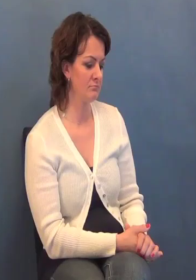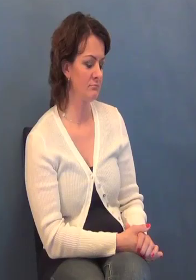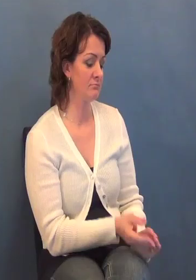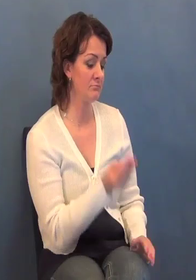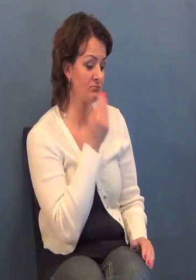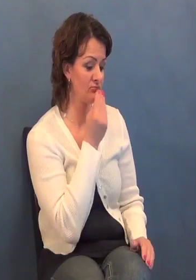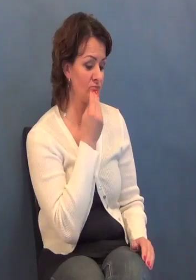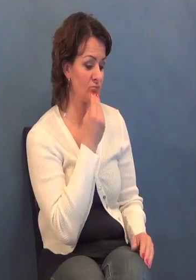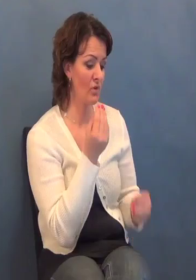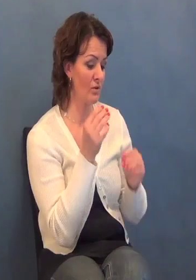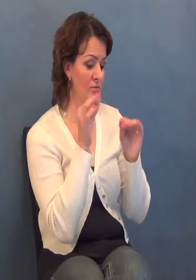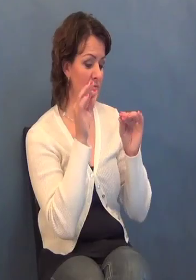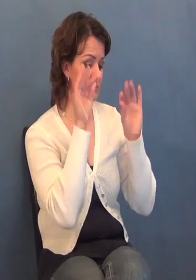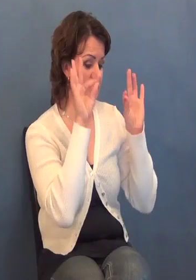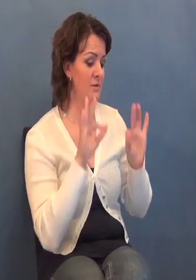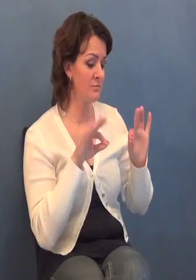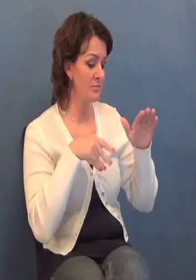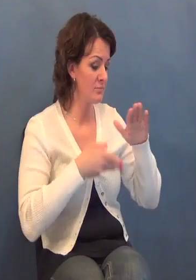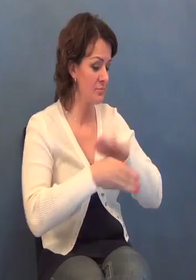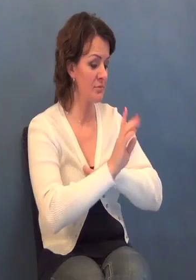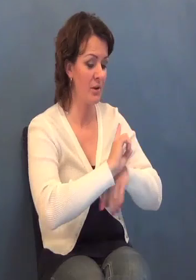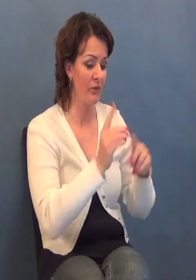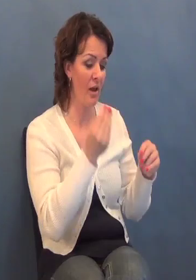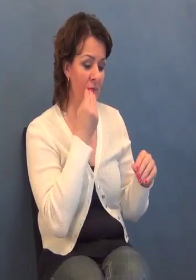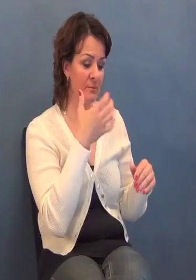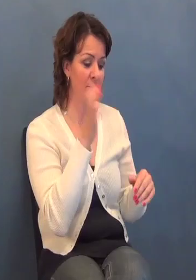Nie wolno wchodzić do sklepu z jedzeniem, jedzeniem i piciem.